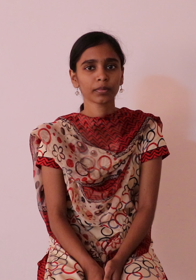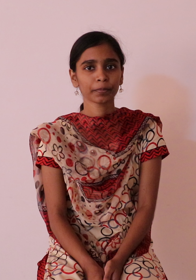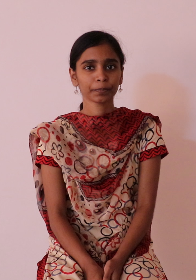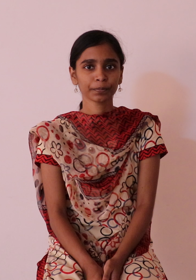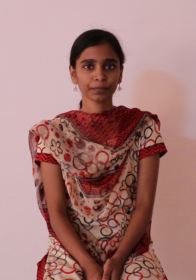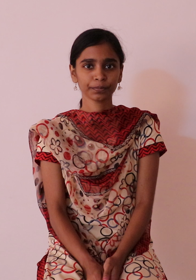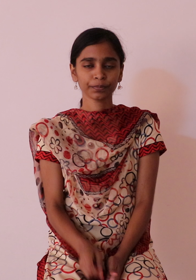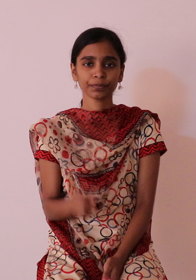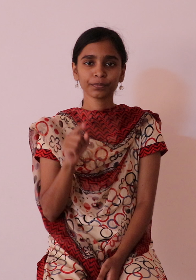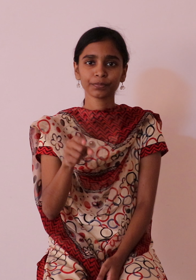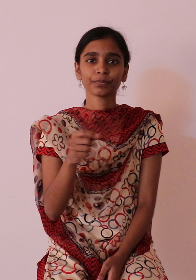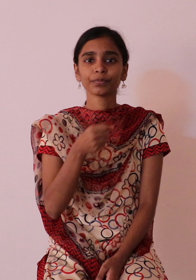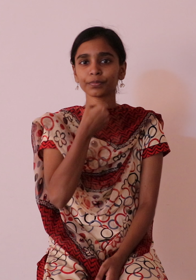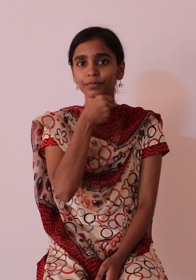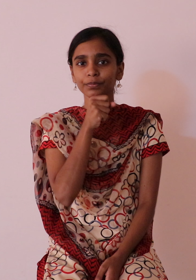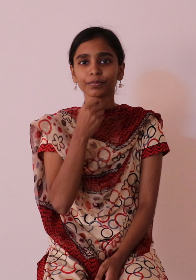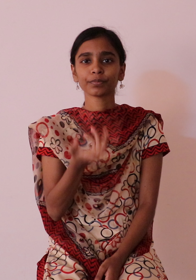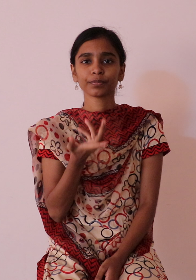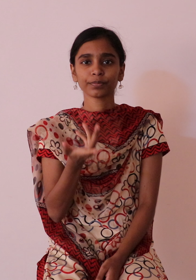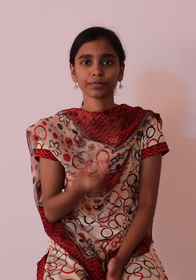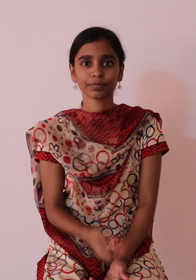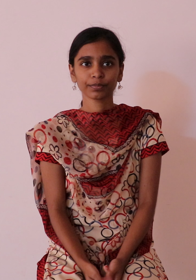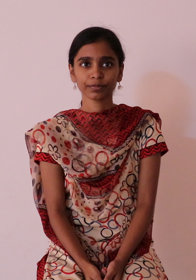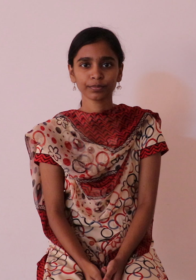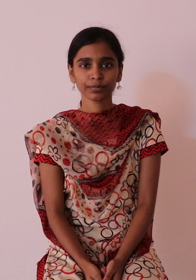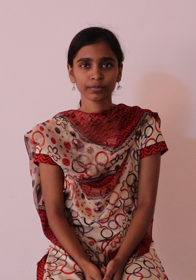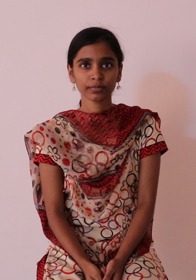how old are you